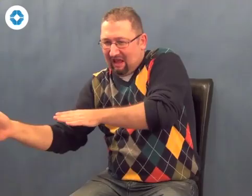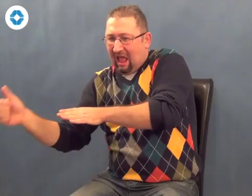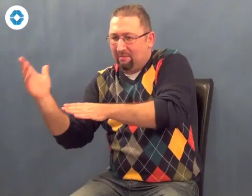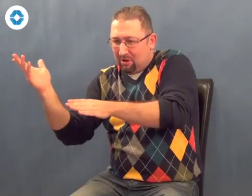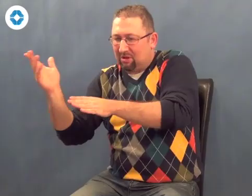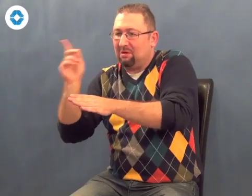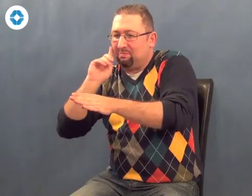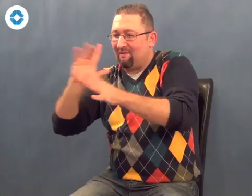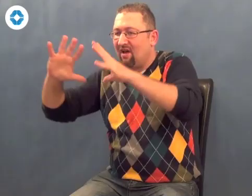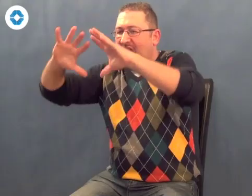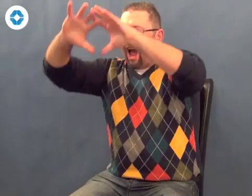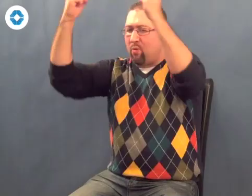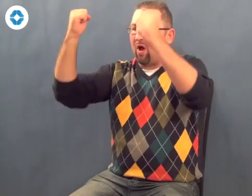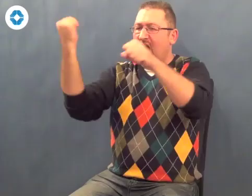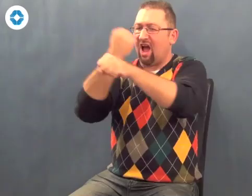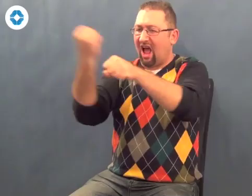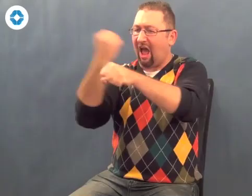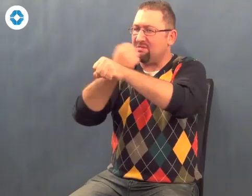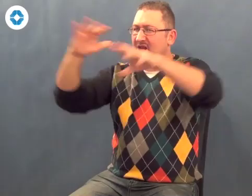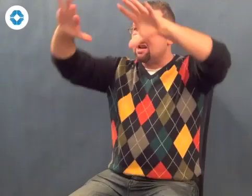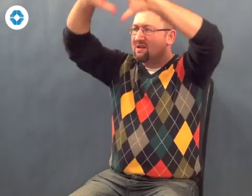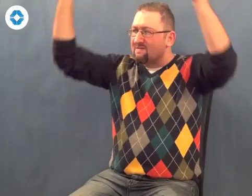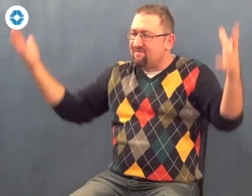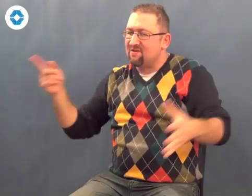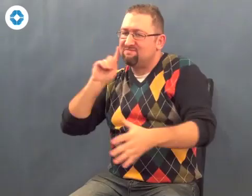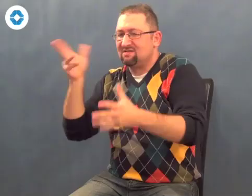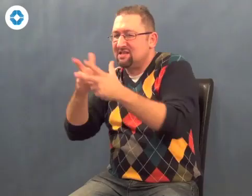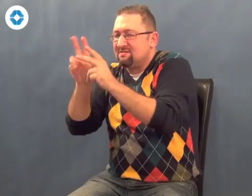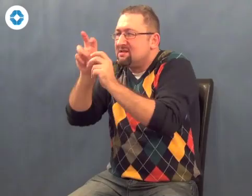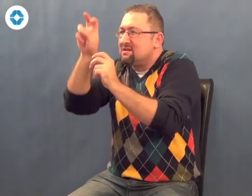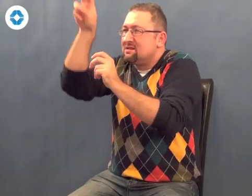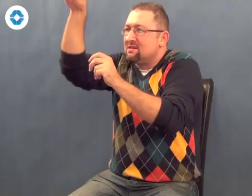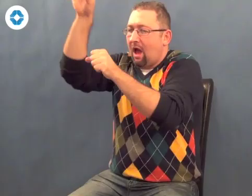Potem chłopiec wspina się na wielki kamień, głaz.